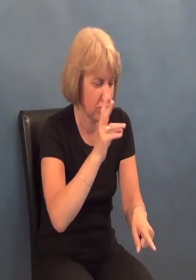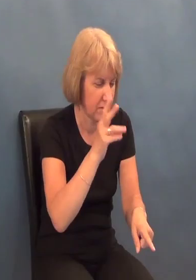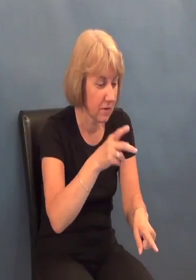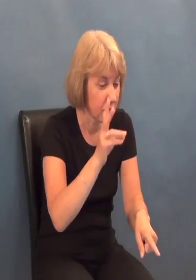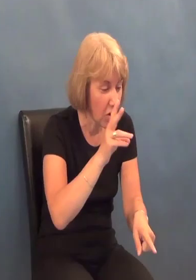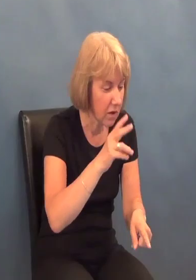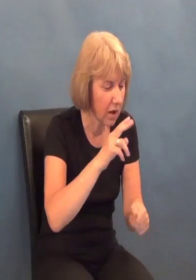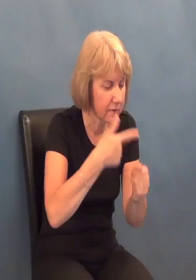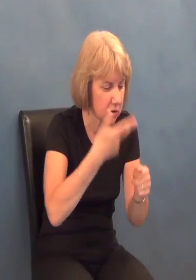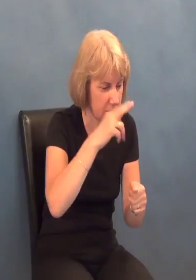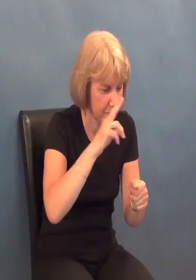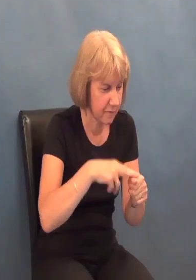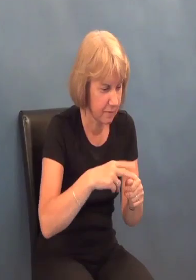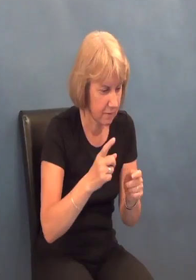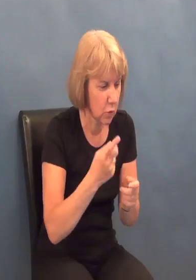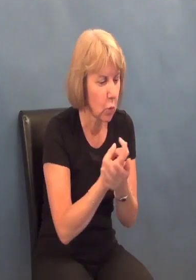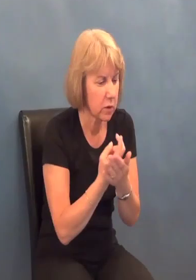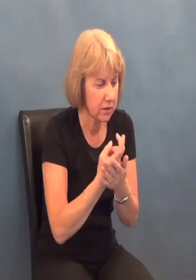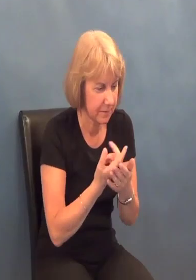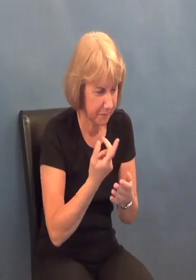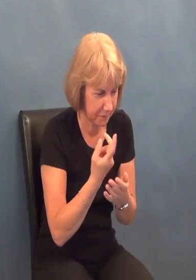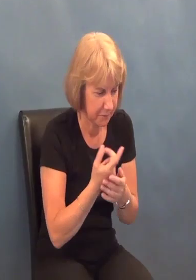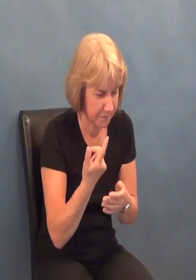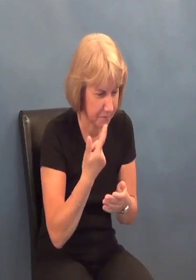We wtorek, wtorek dwudziestego trzeciego lutego.